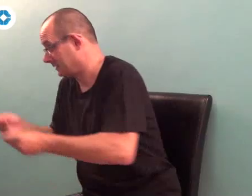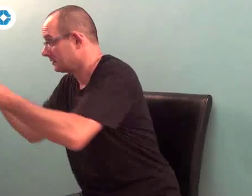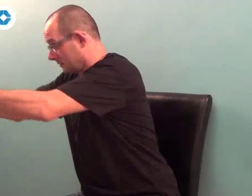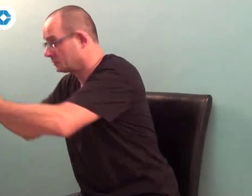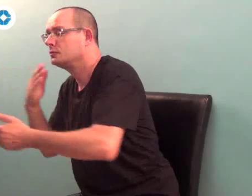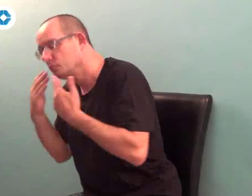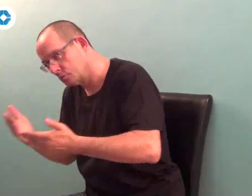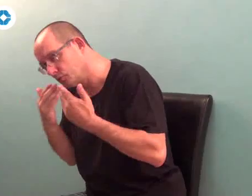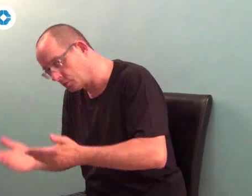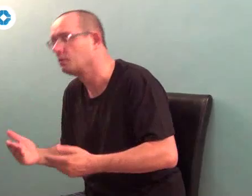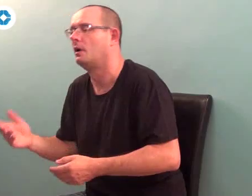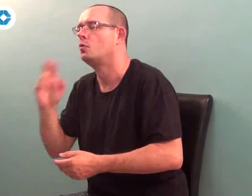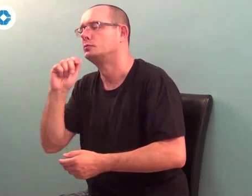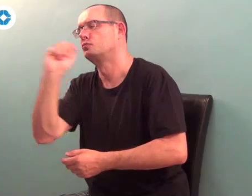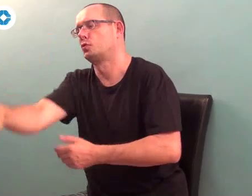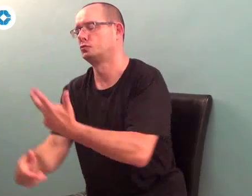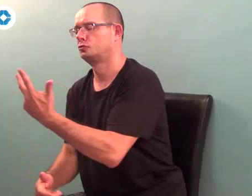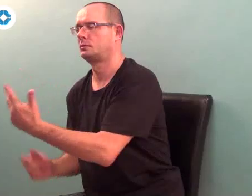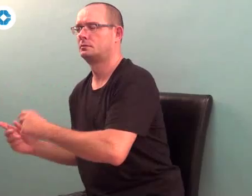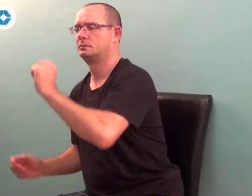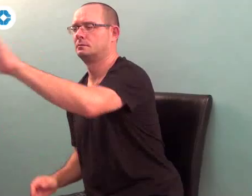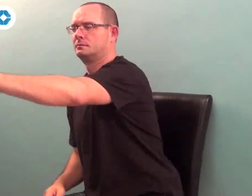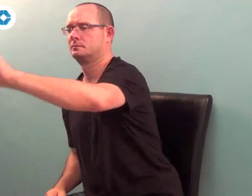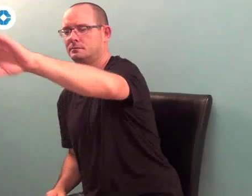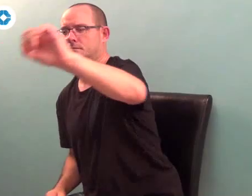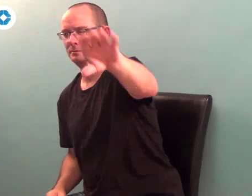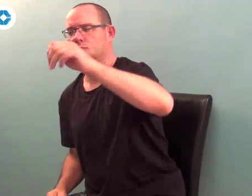Tamten podziękował i w prezencie dał mu trzy gruszki, po jednej dla każdego chłopaka.